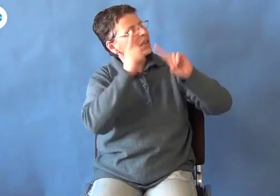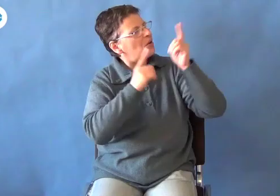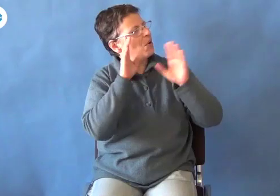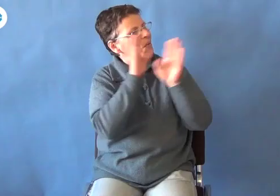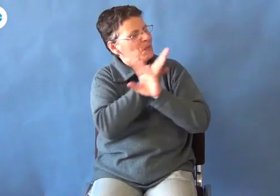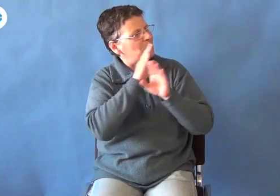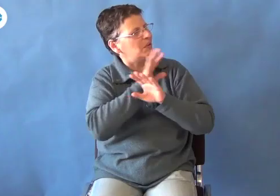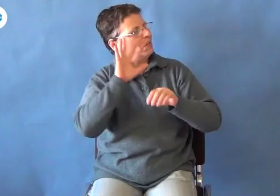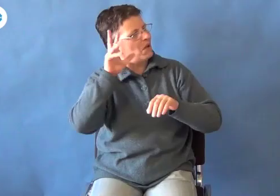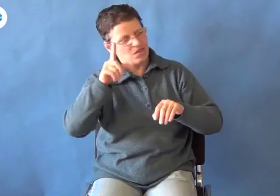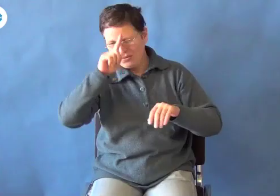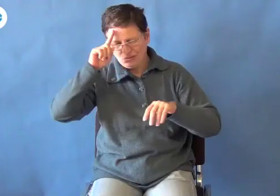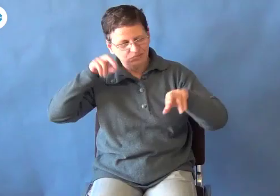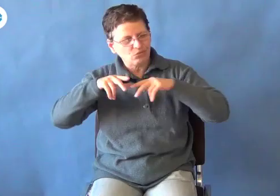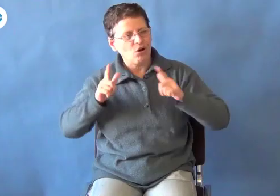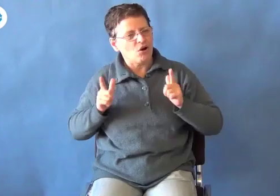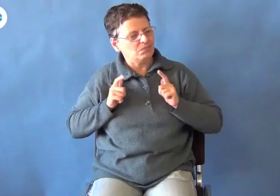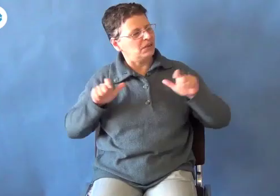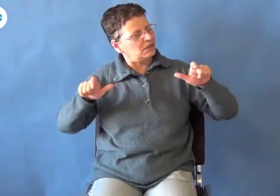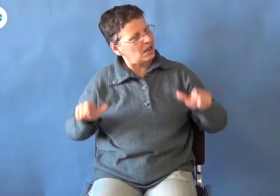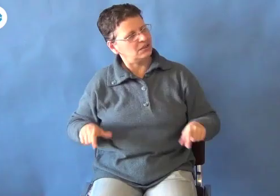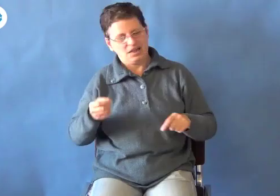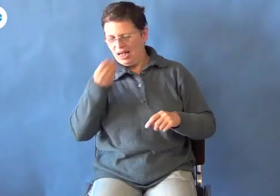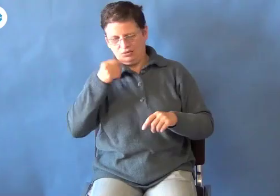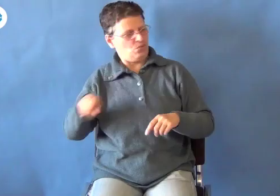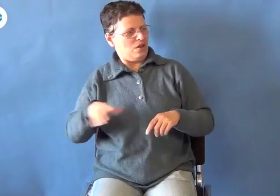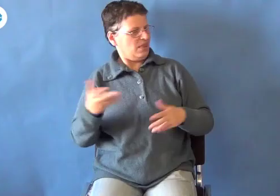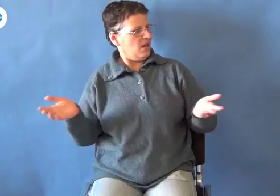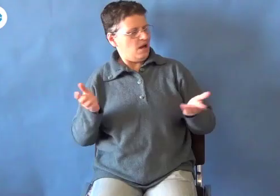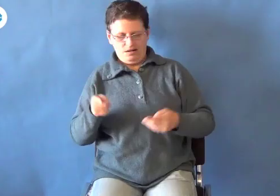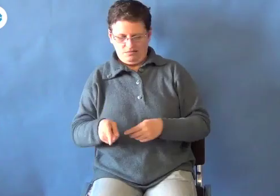Nie wolno jeść w pięknym ogrodzie, gdzie ludzie wypoczywają, siedzą.